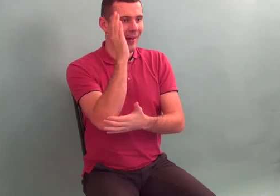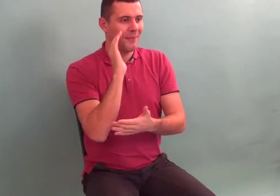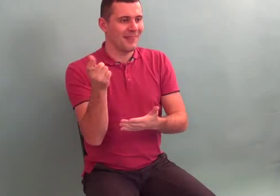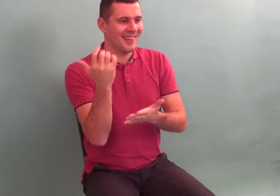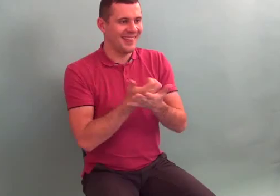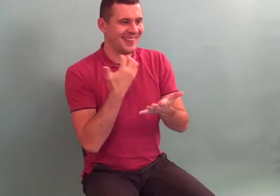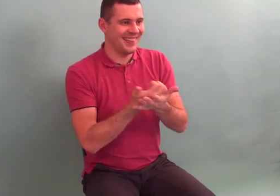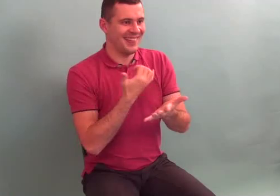On w ten sposób zarabia pieniądze.